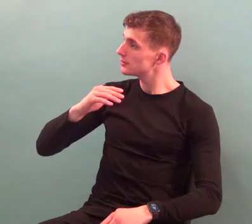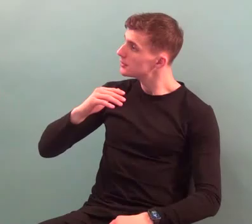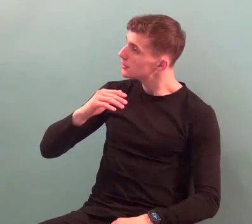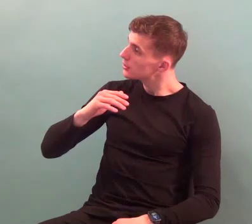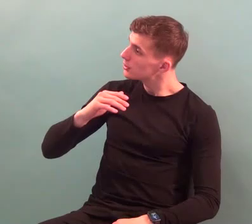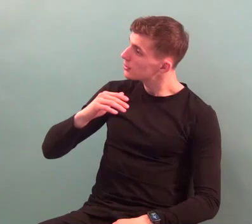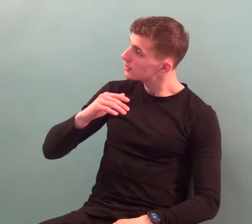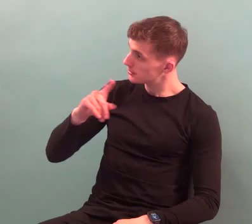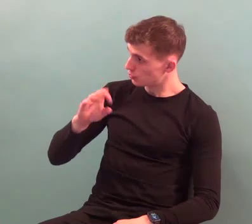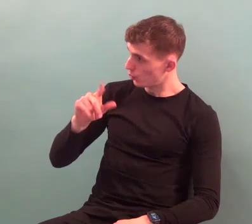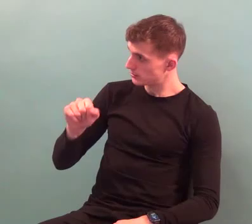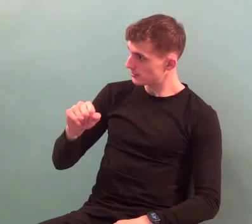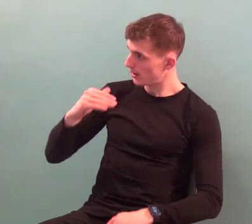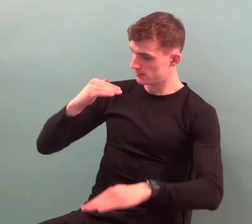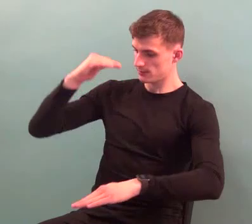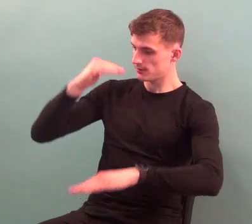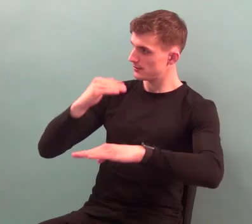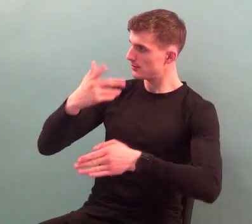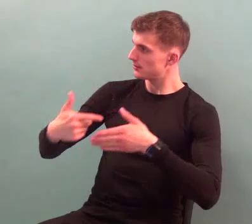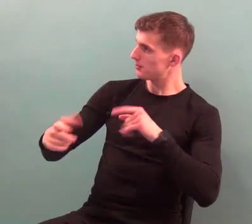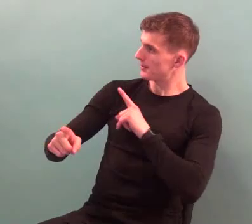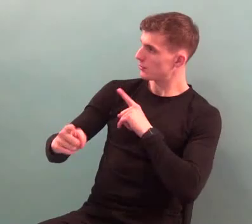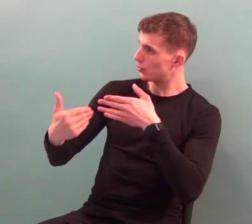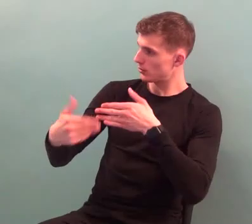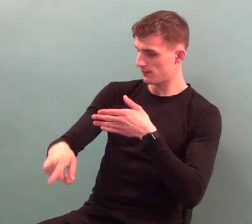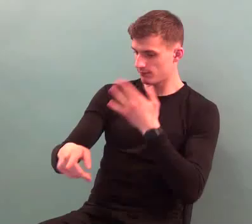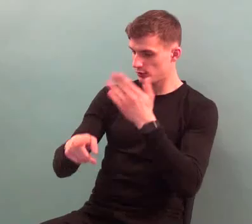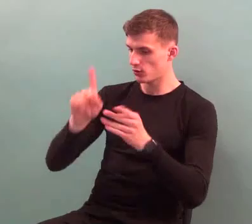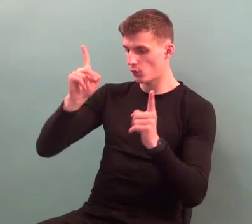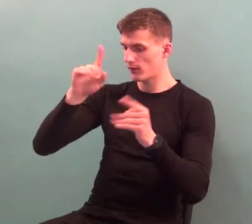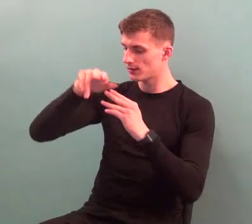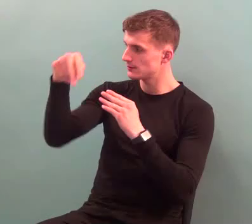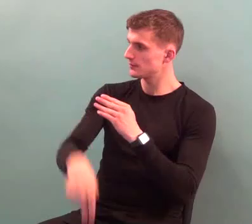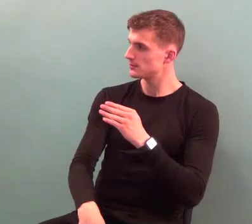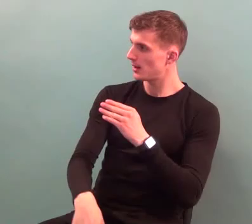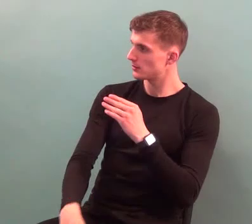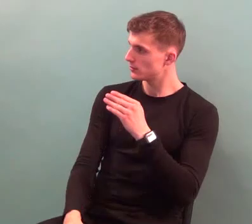To jest śluza, pilnuje poziomu wody, więc trzeba uważać, żeby nie spaść do śluzy.